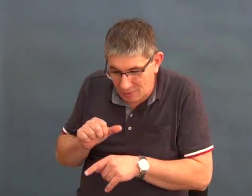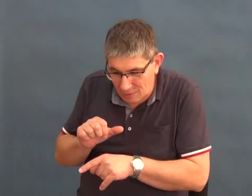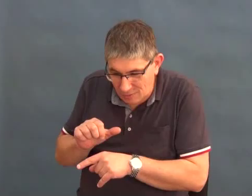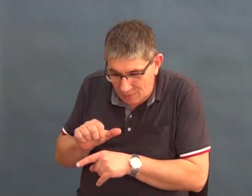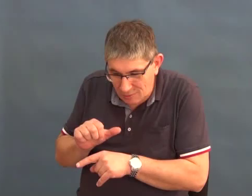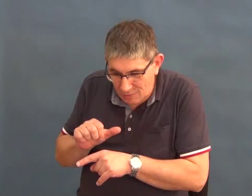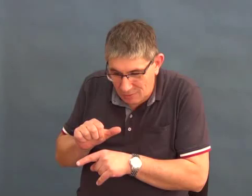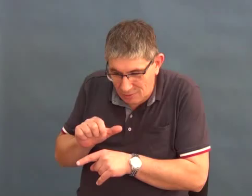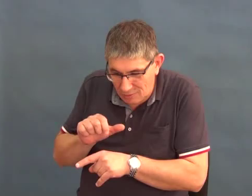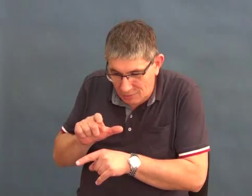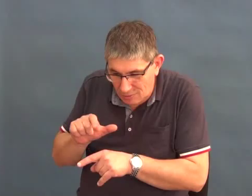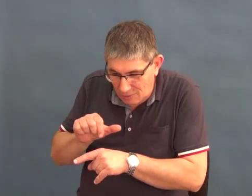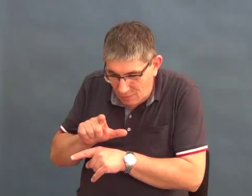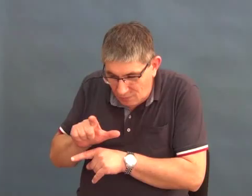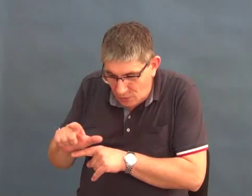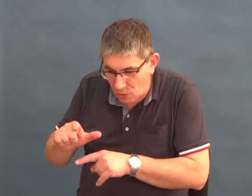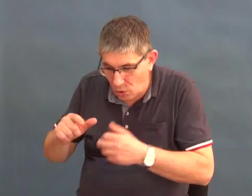Dwunastego...